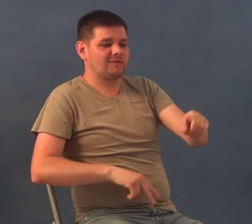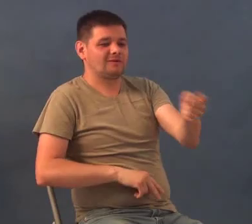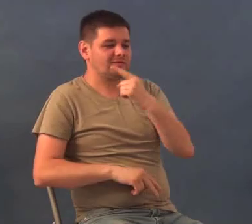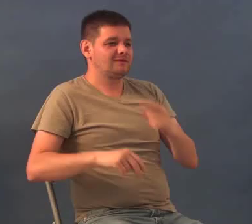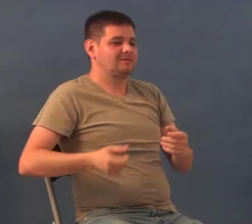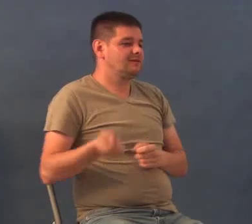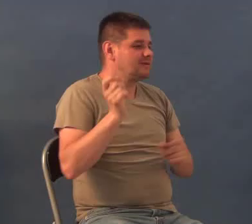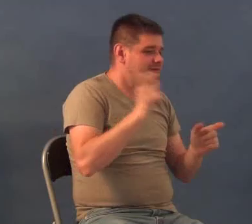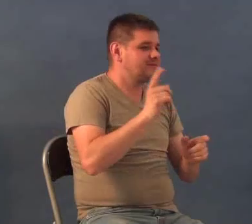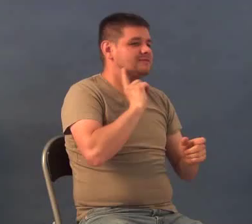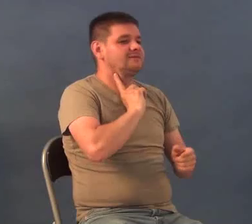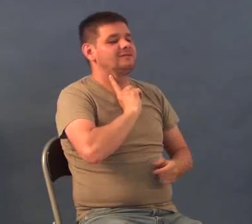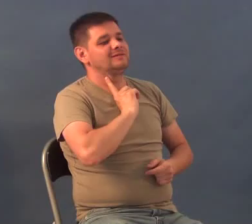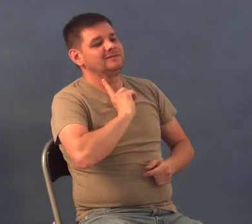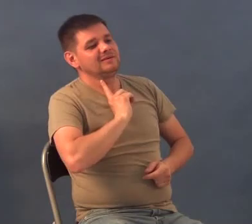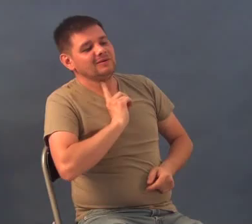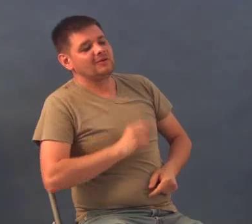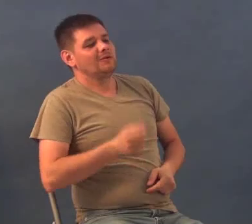Chłopiec chce rzucić, ale jest zmieszany.